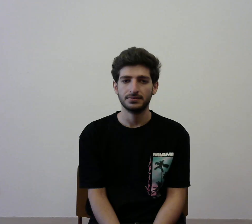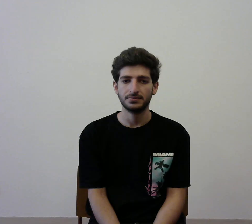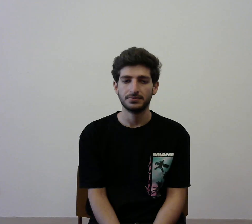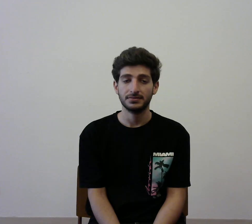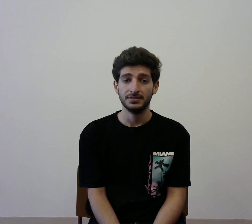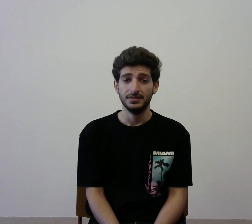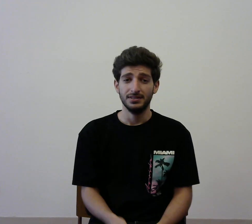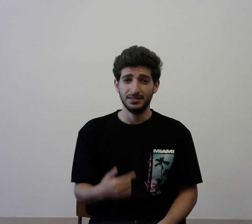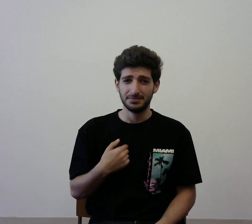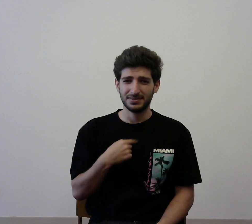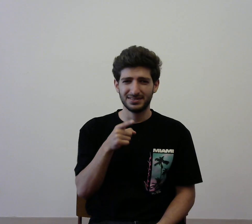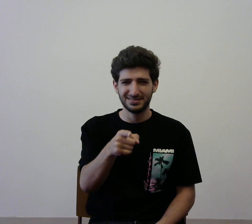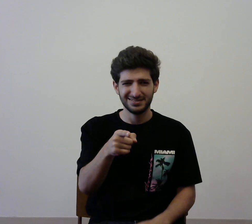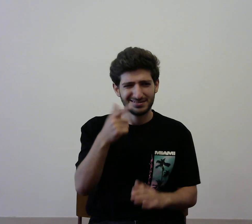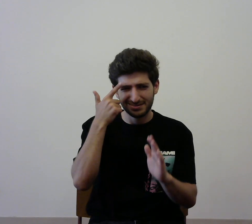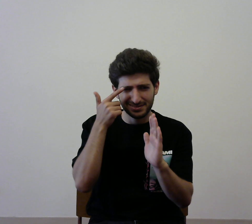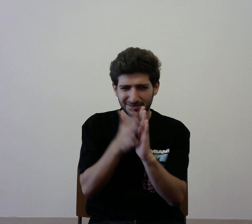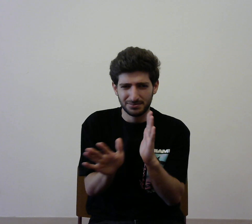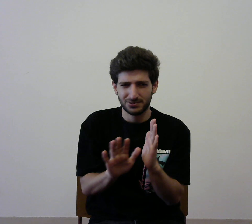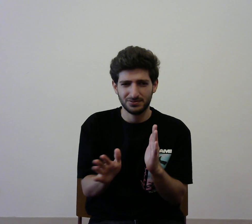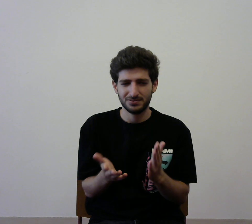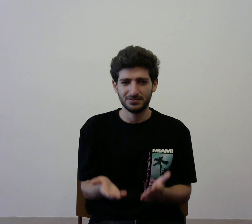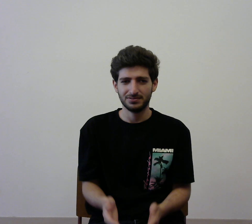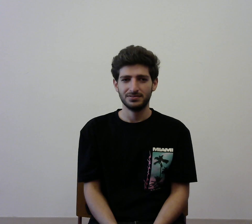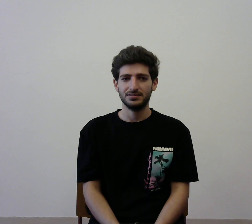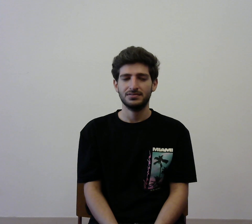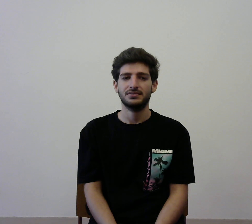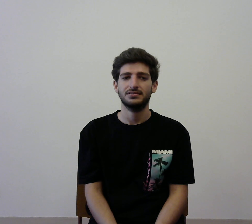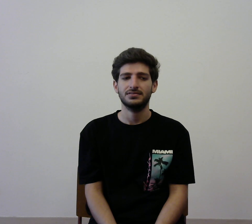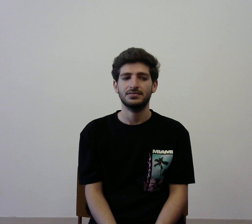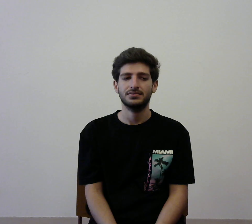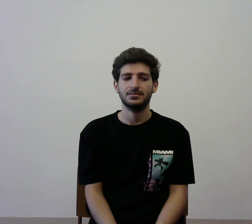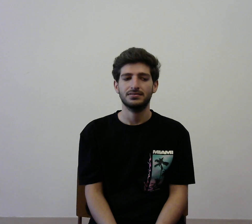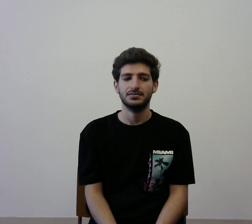Mən sizi başa düşmürəm